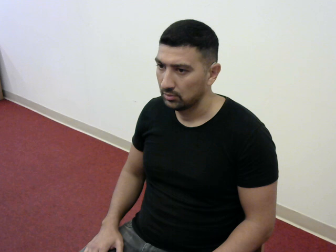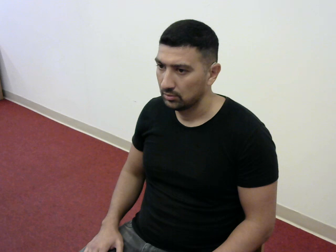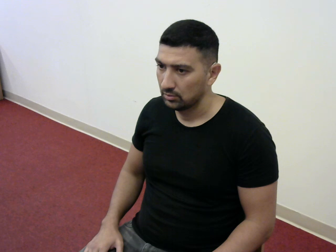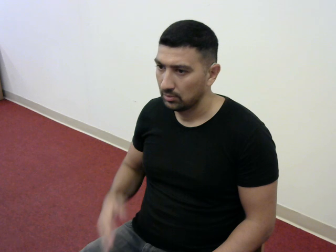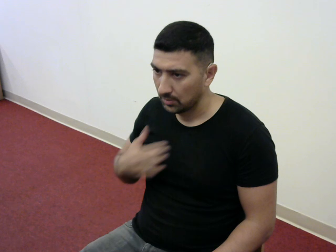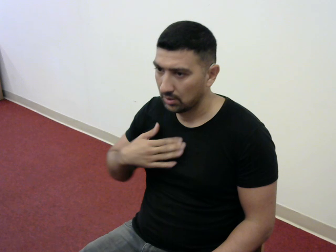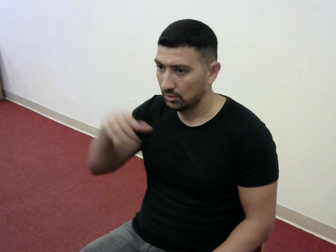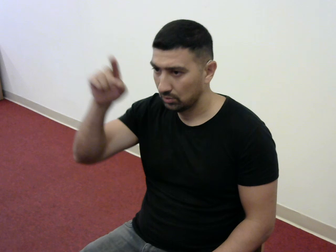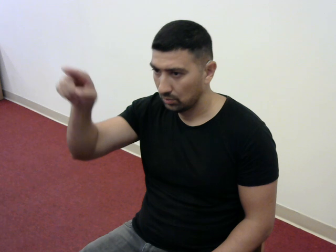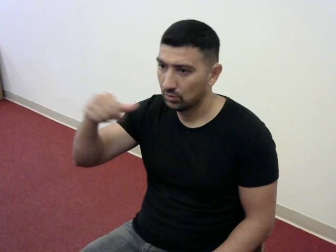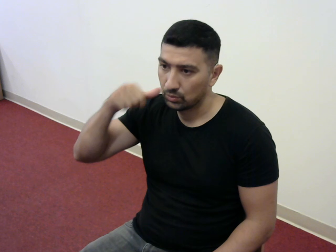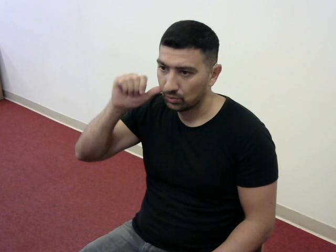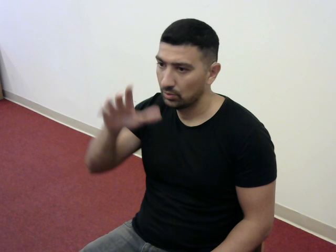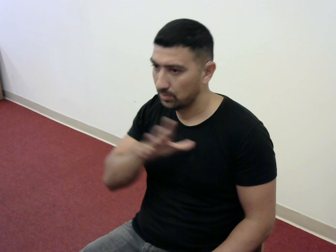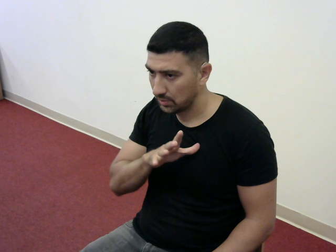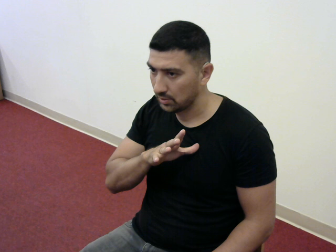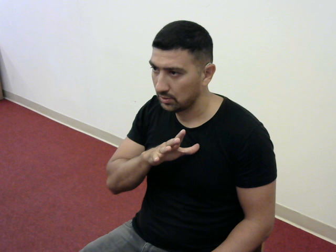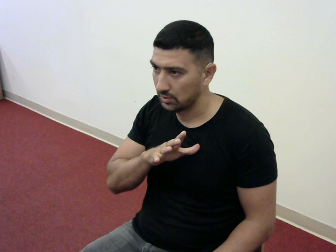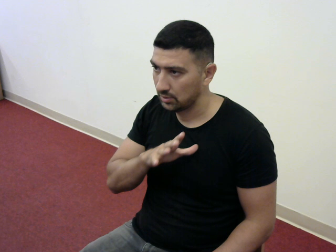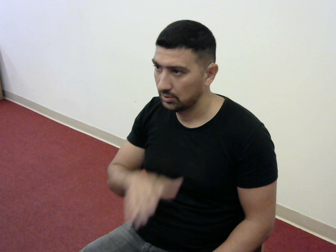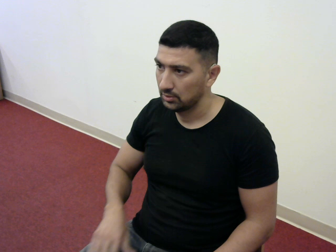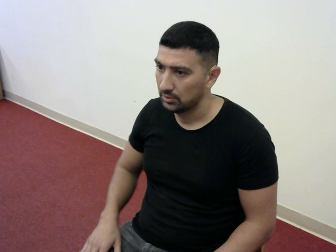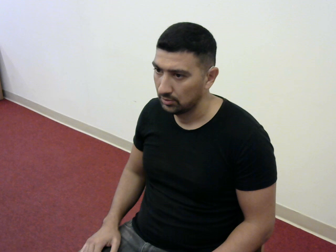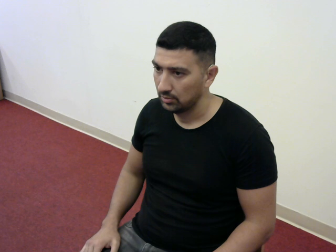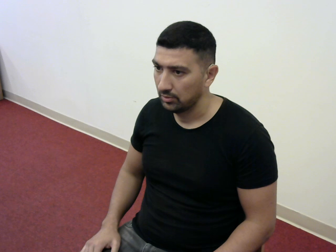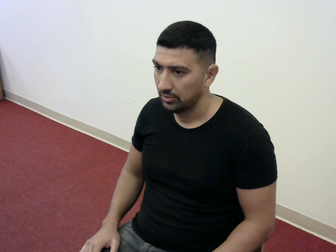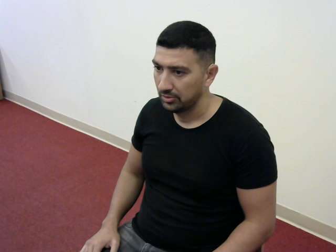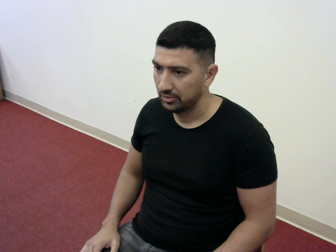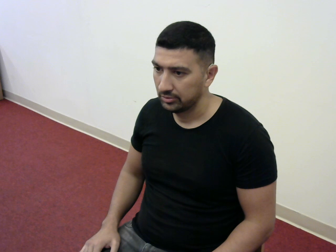Mən orda dünən olmuşam